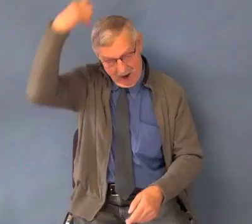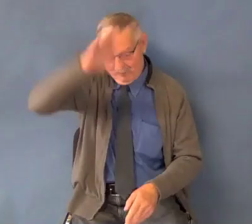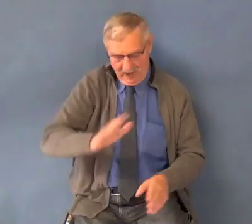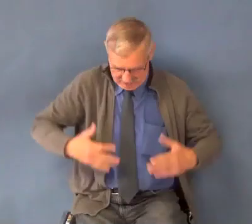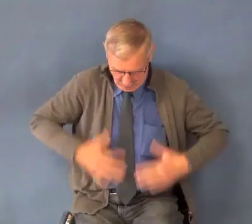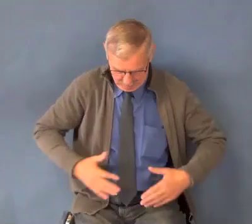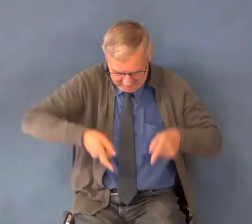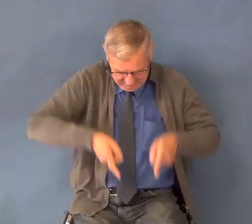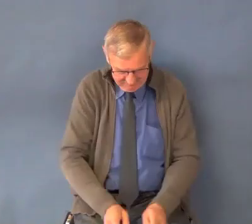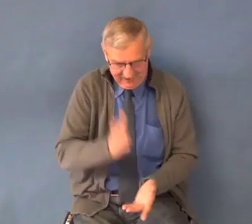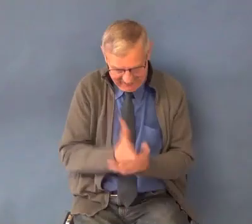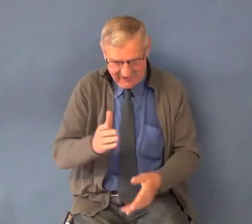Prysznic jest zabroniony, nie wolno tam wchodzić i się kąpać.